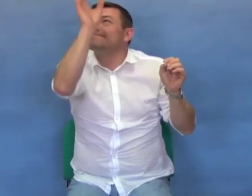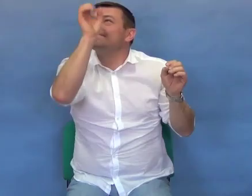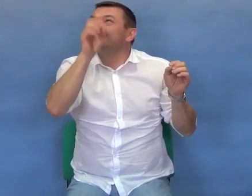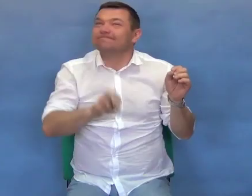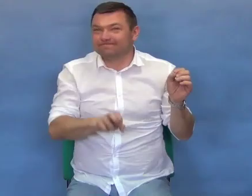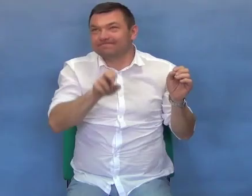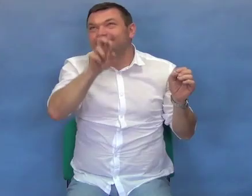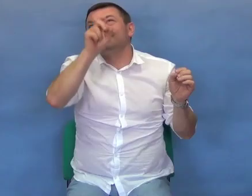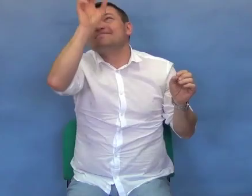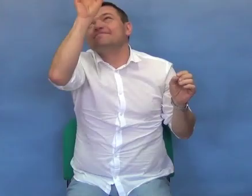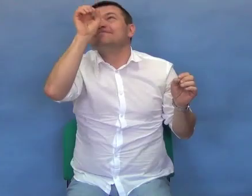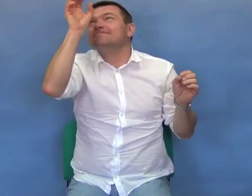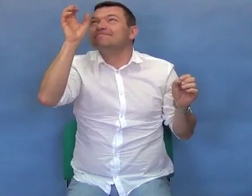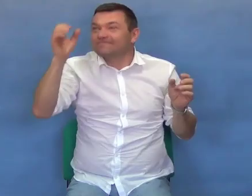Wspina się wyżej i dalej zrywa.